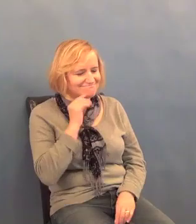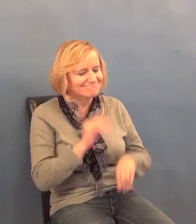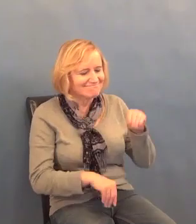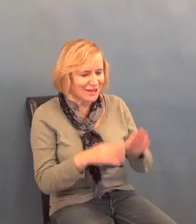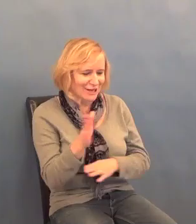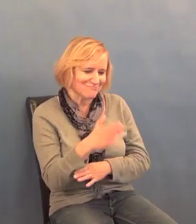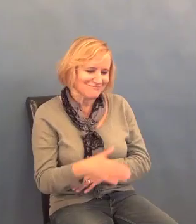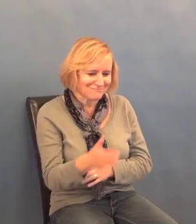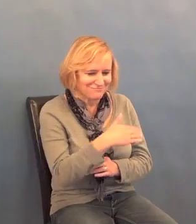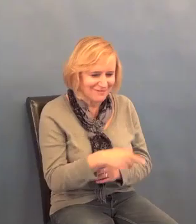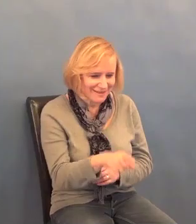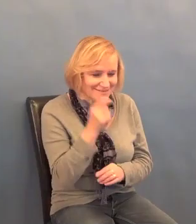Kot podchodzi do pływającej w akwarium ryby.